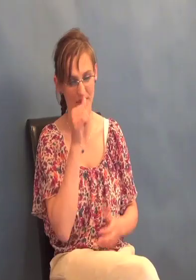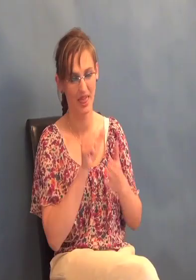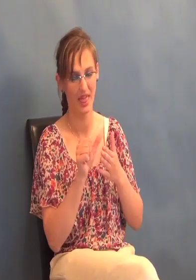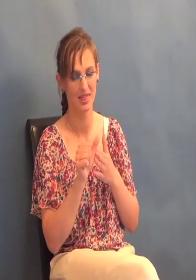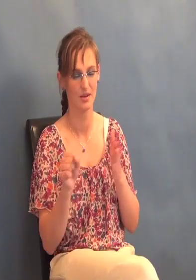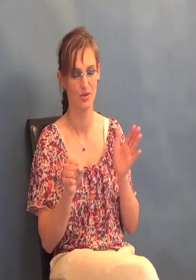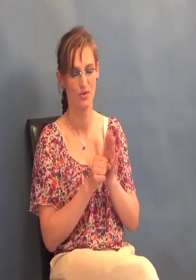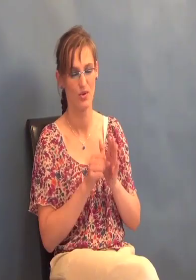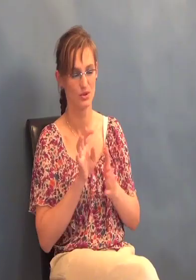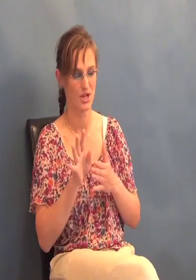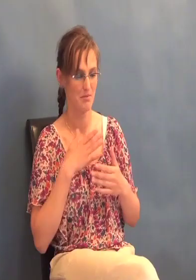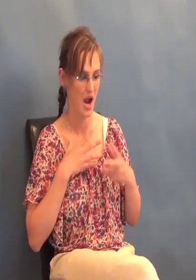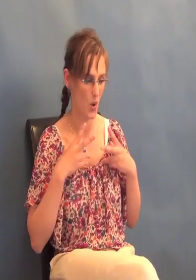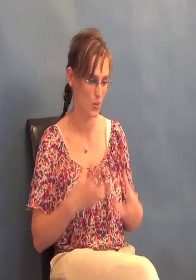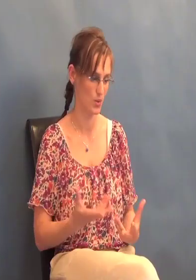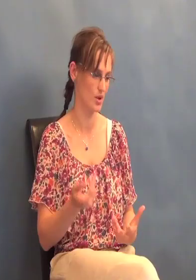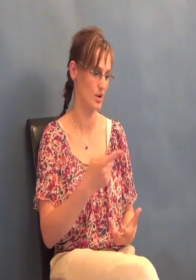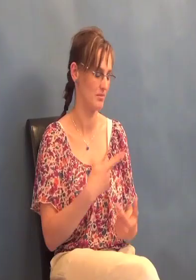Jedenastego do czternastego mam urlop.